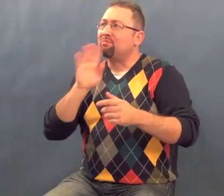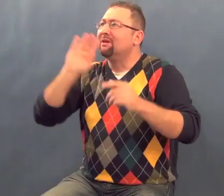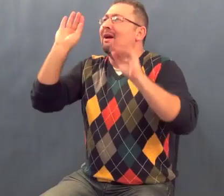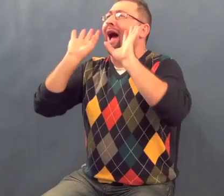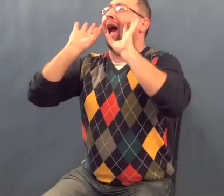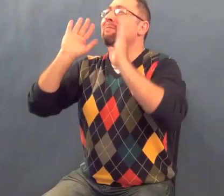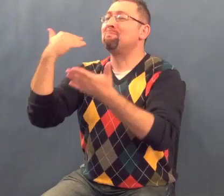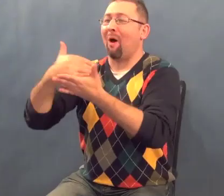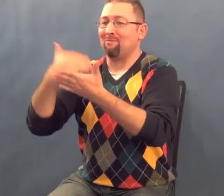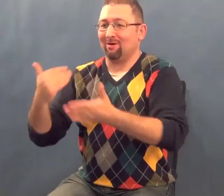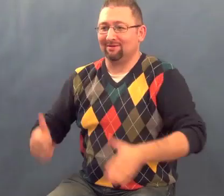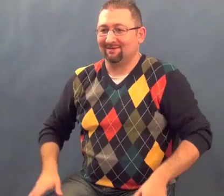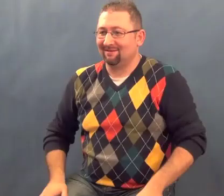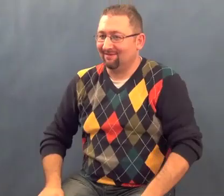To chyba wołanie o pomoc.